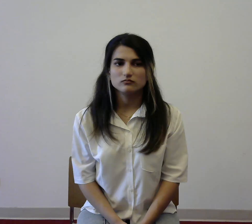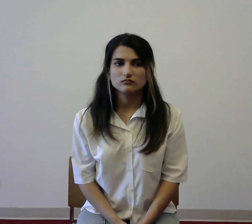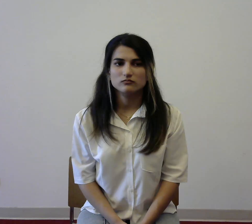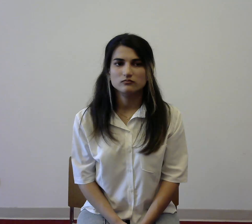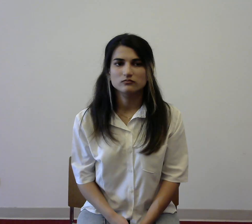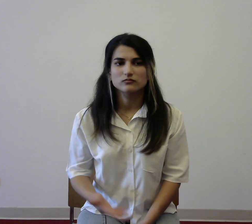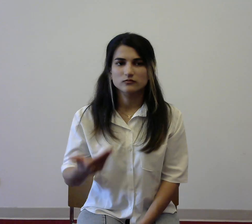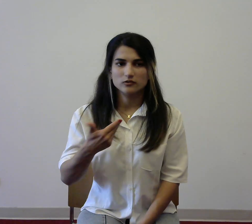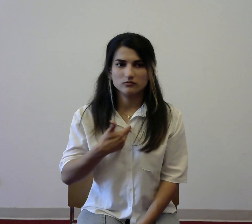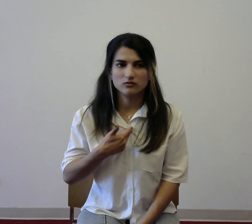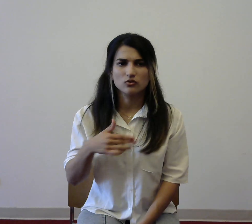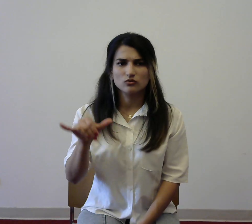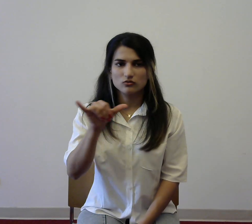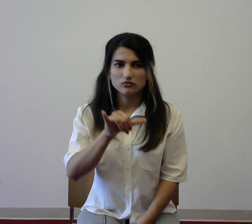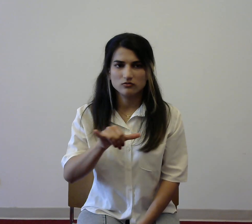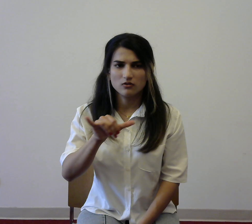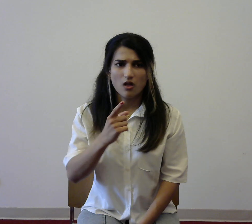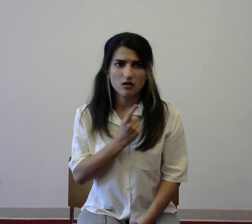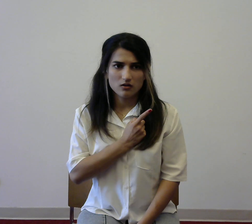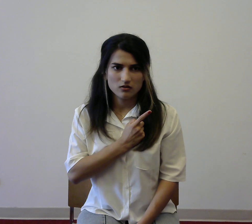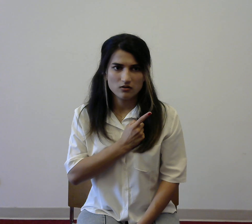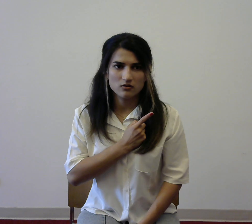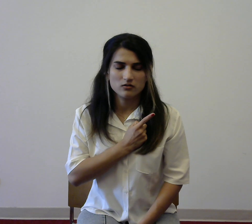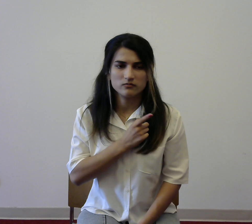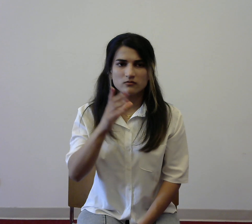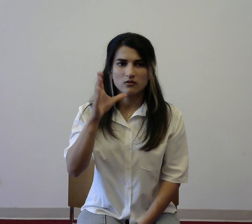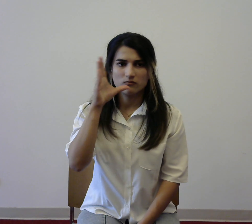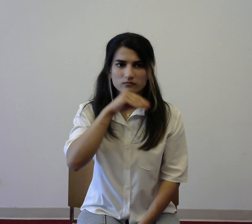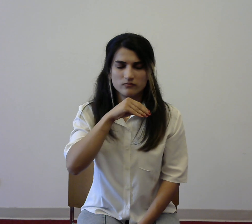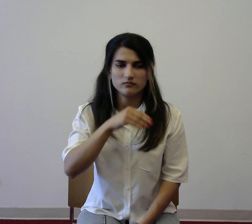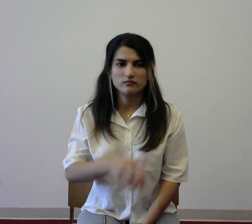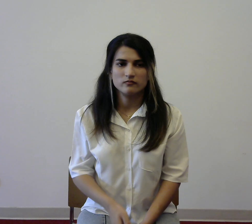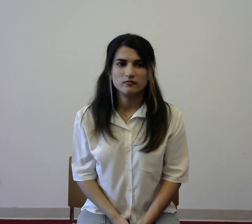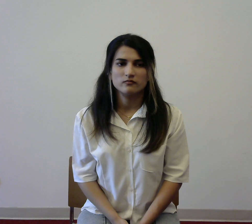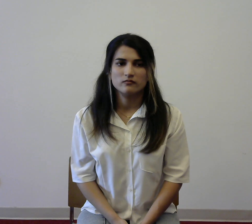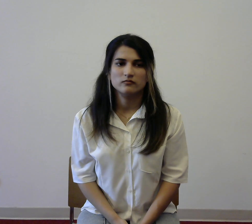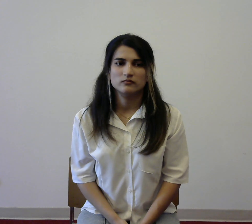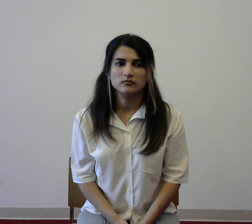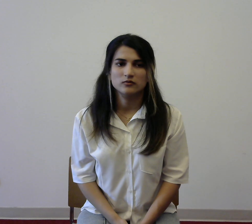Mən harda gözləyə bilərəm?